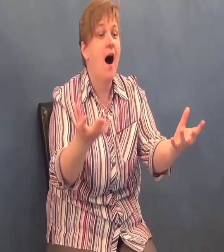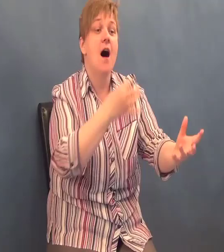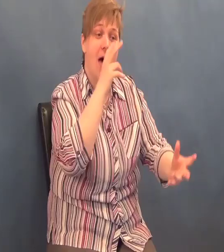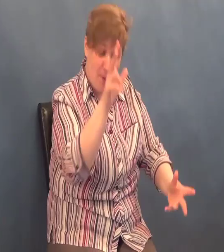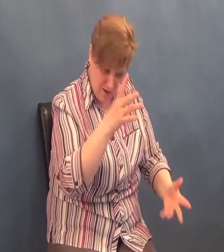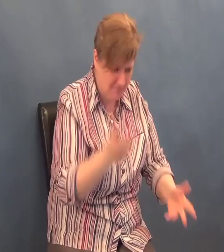Lepiej trzy godziny.